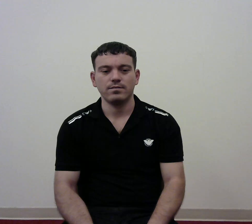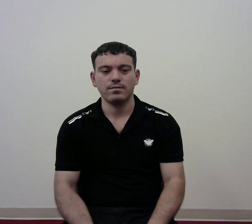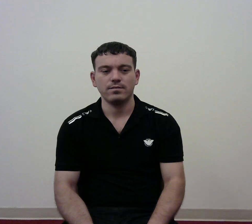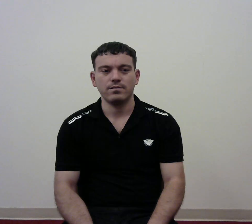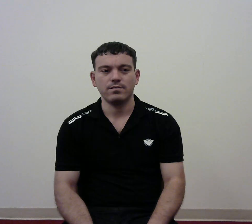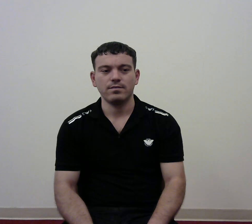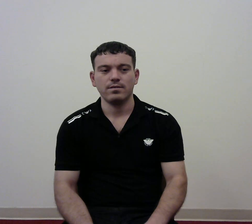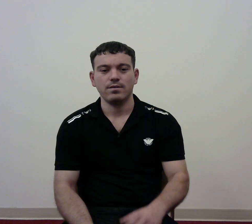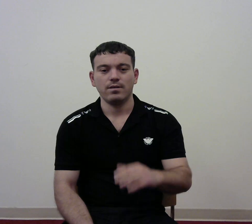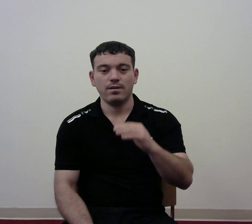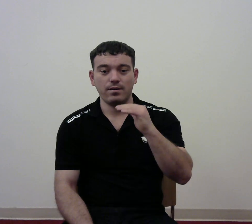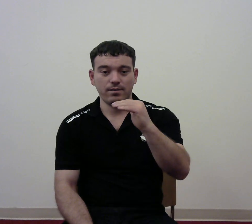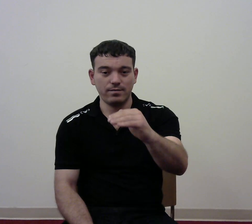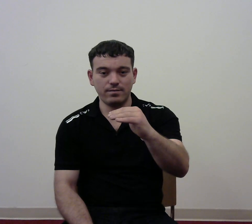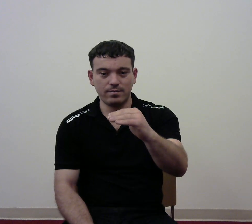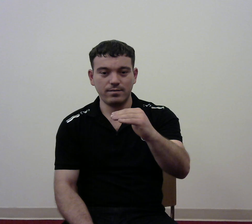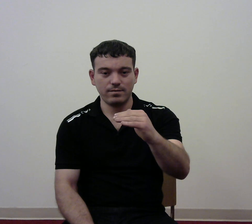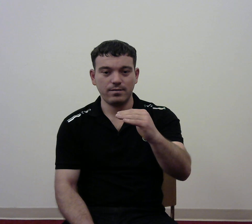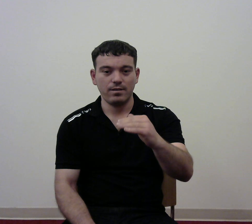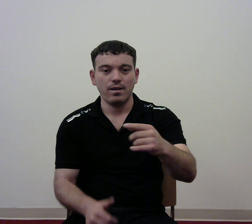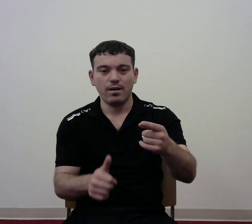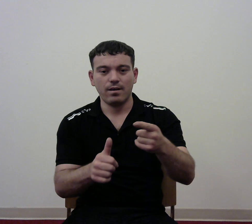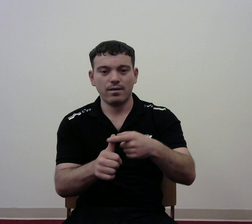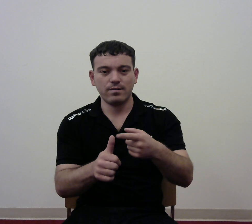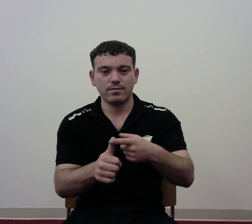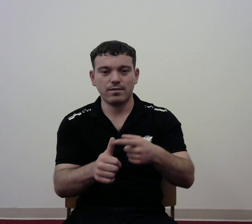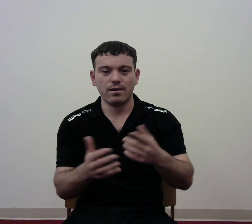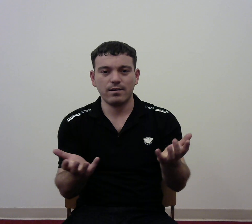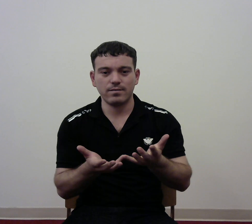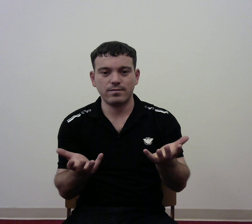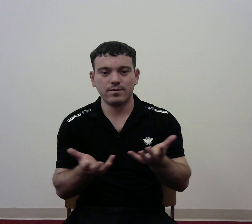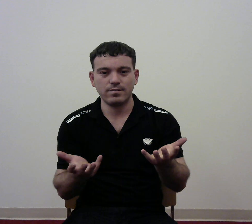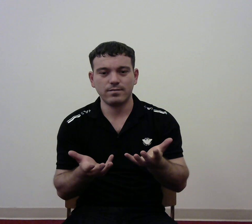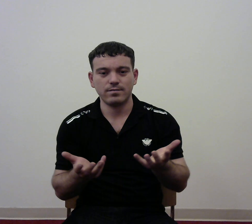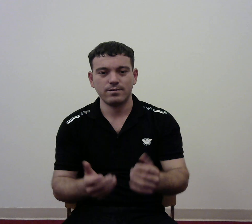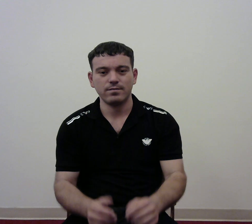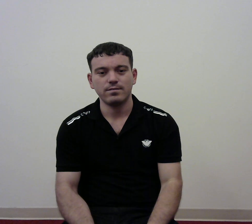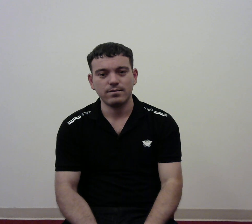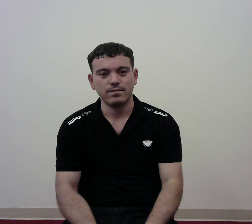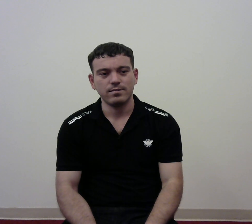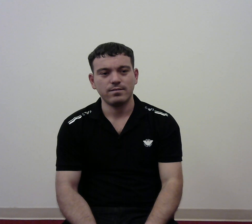Sizin adınız nədir?